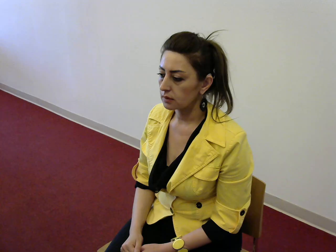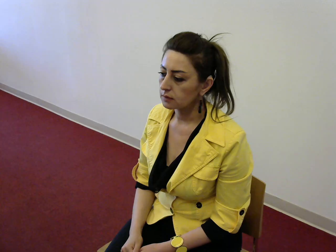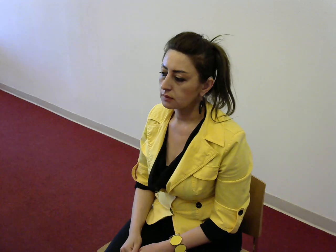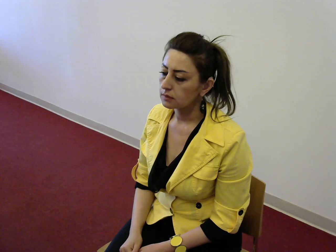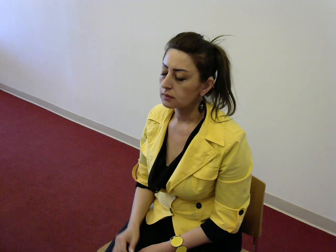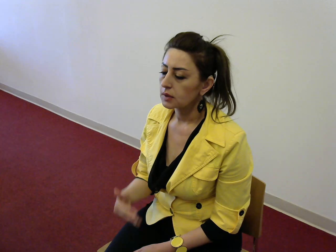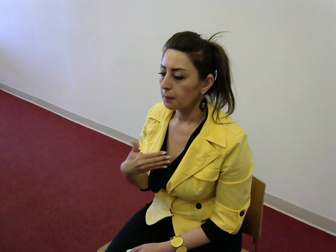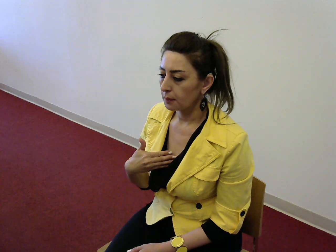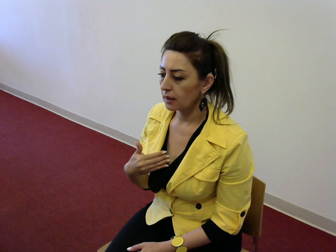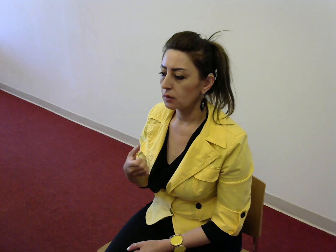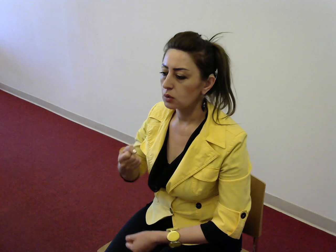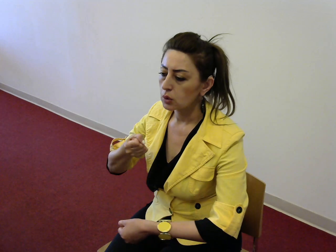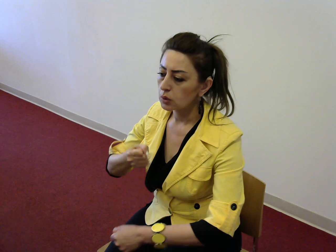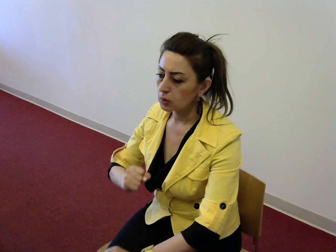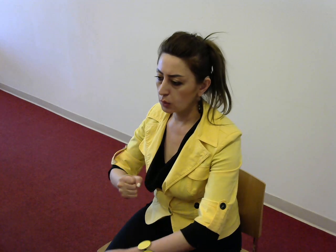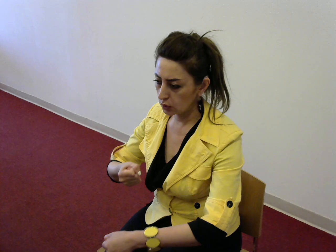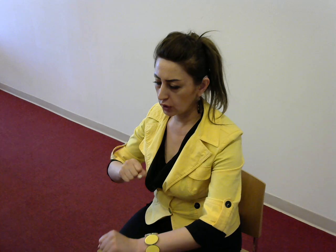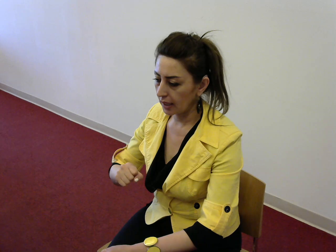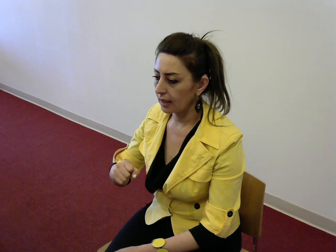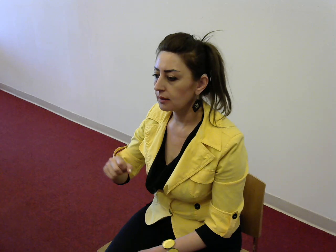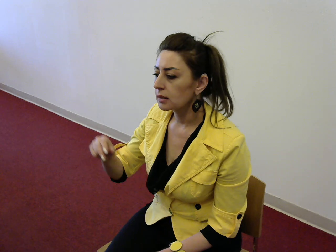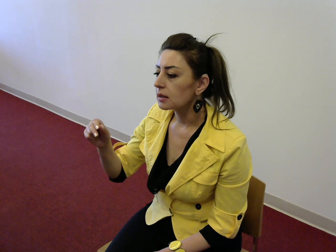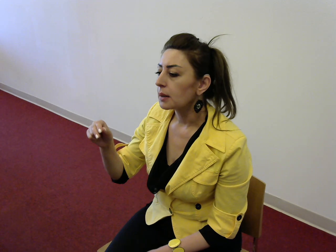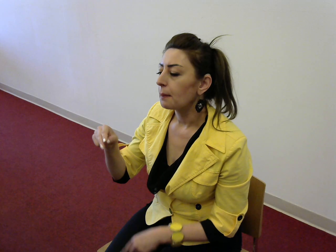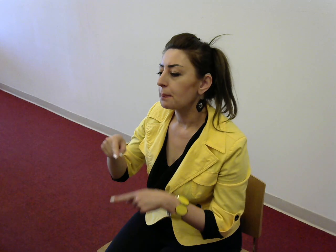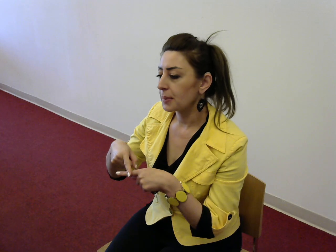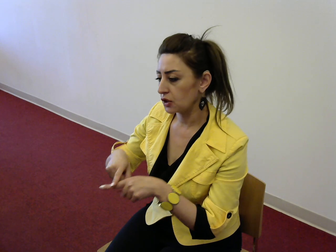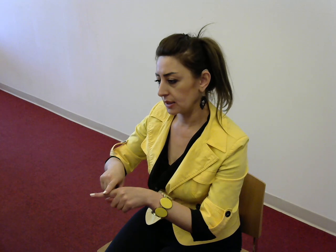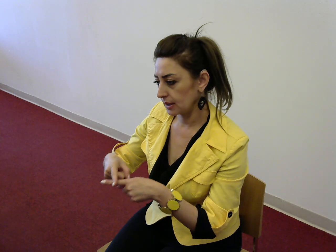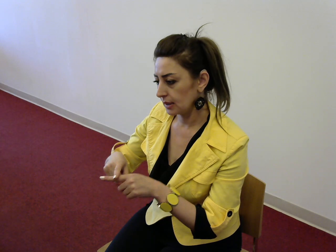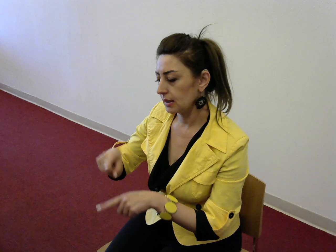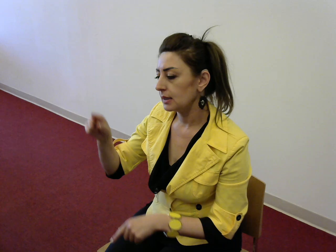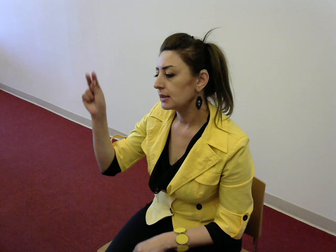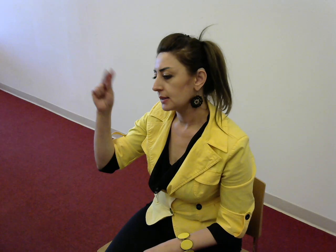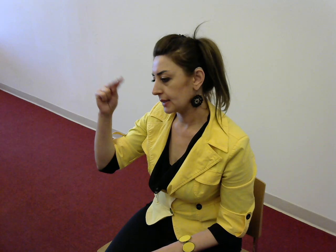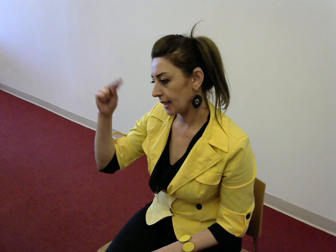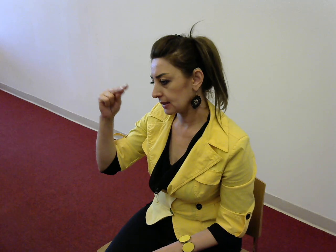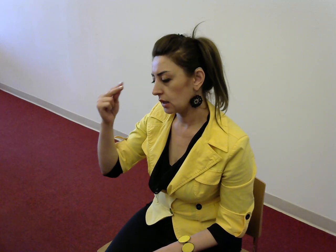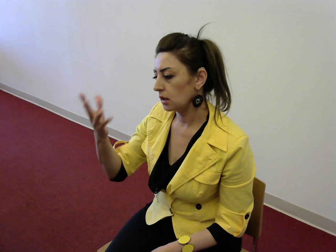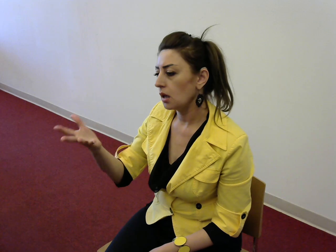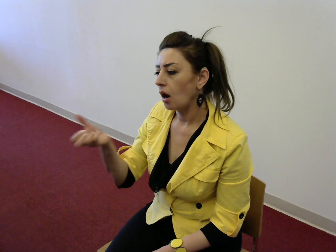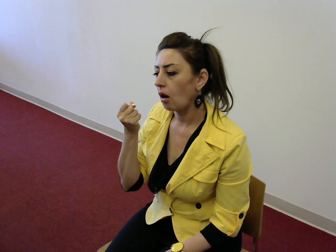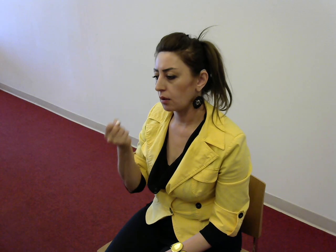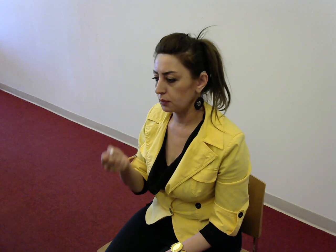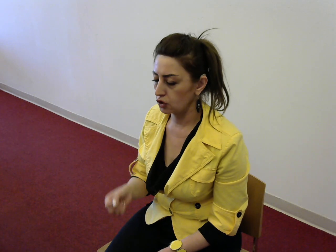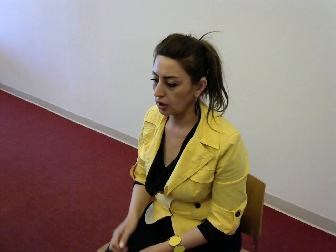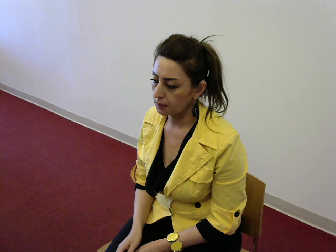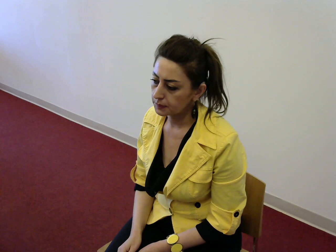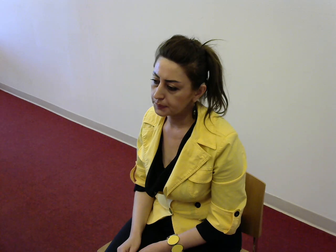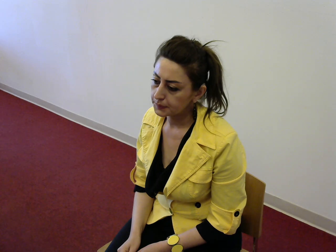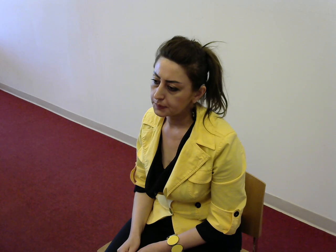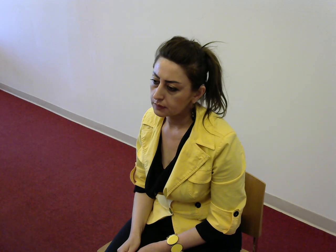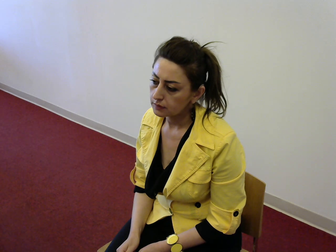Mən dülgər peşəsinin təhsilini almışam